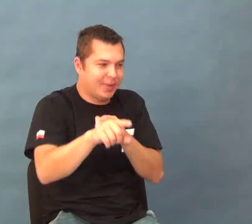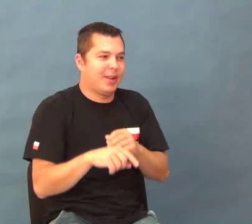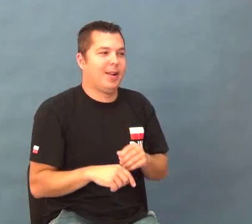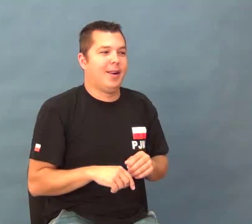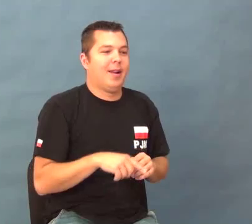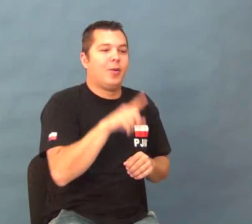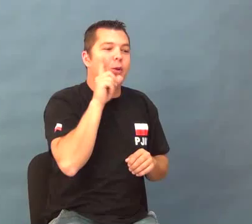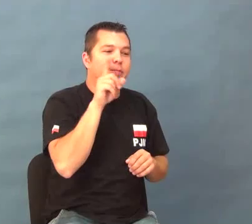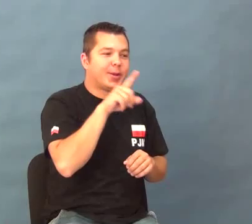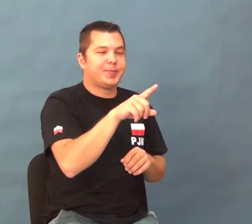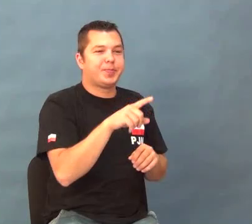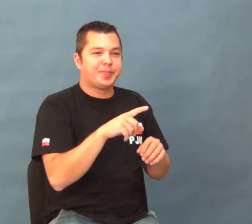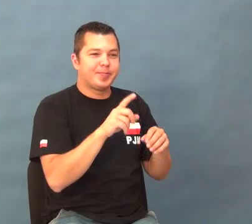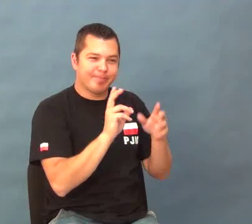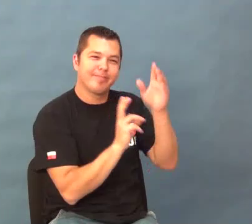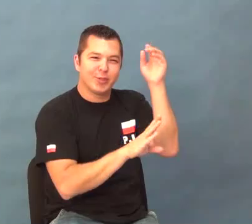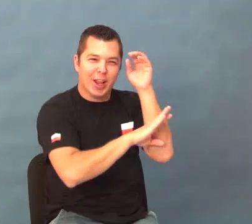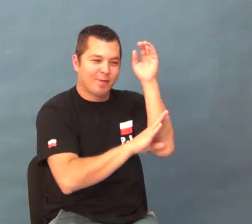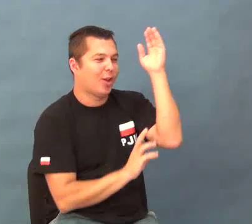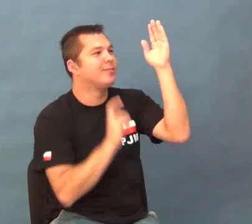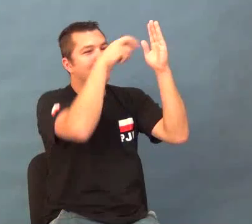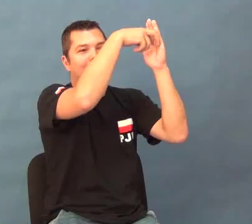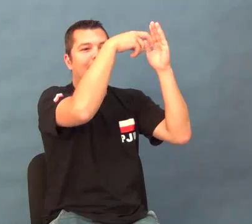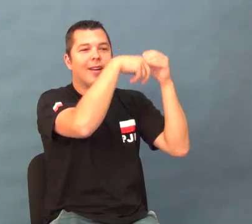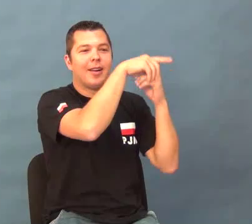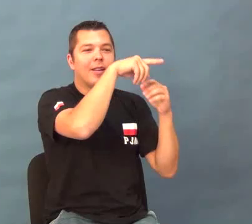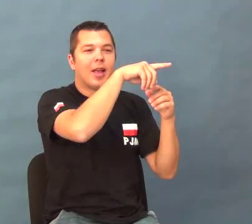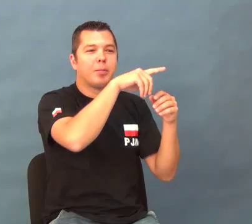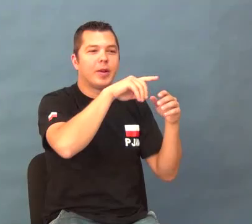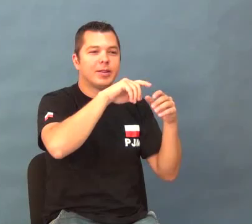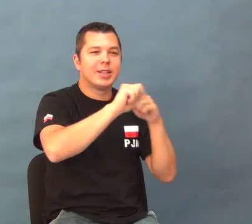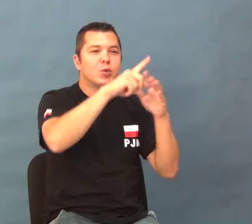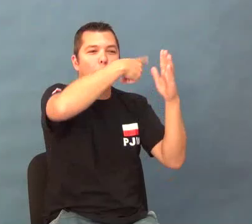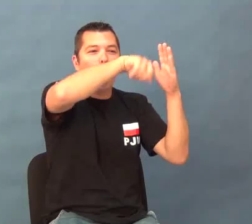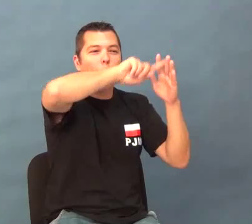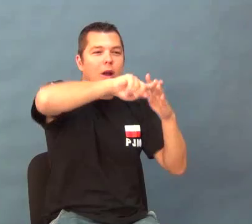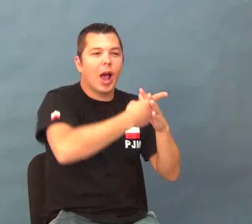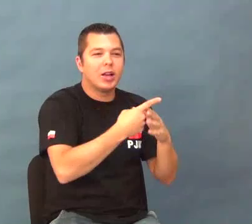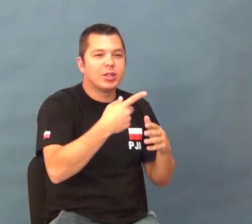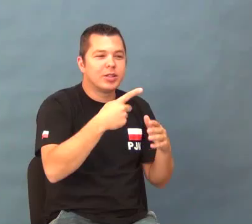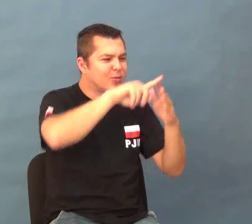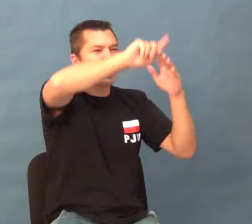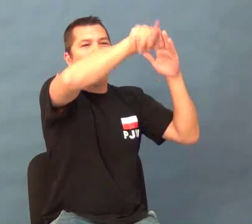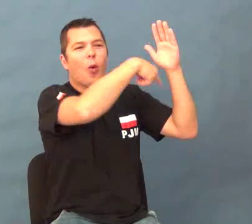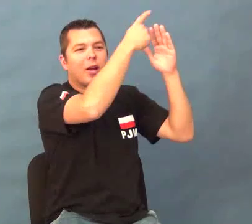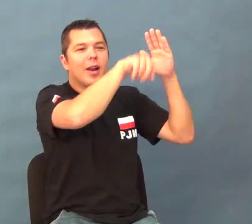Chłopiec zagląda do dziupli w drzewie.